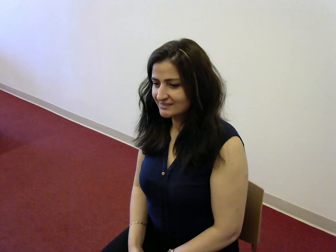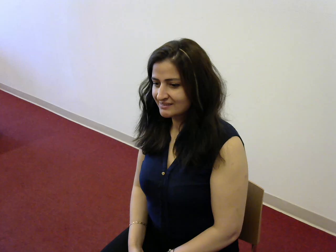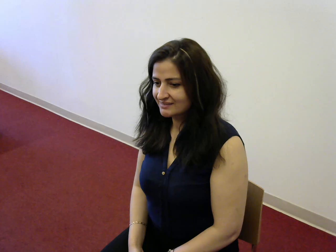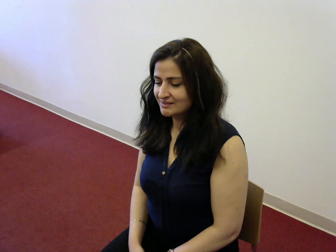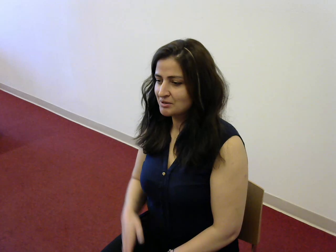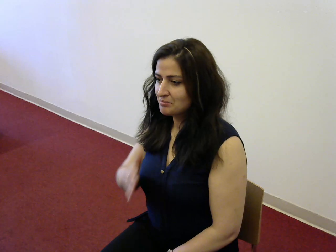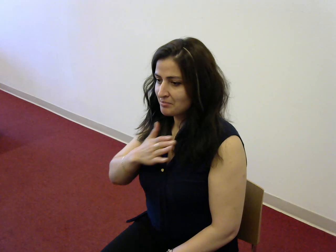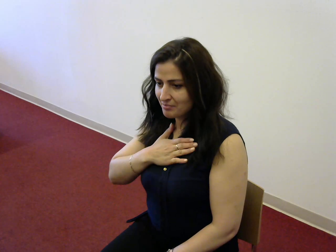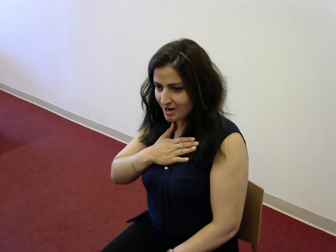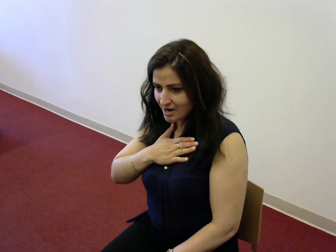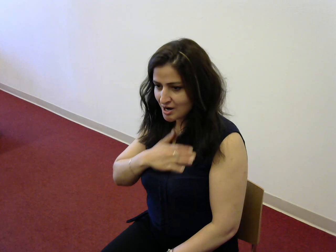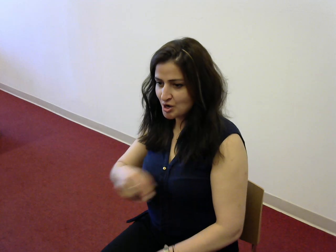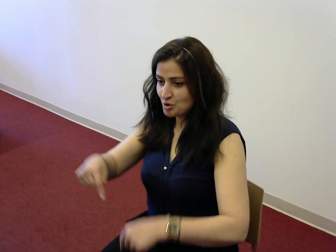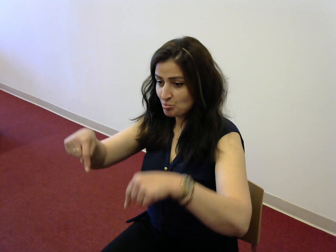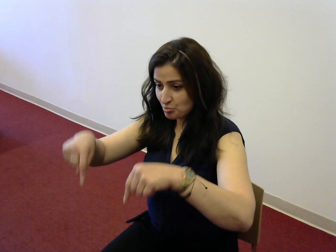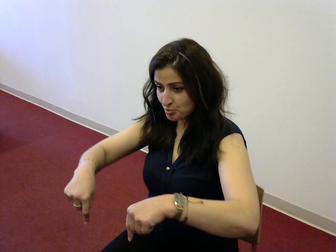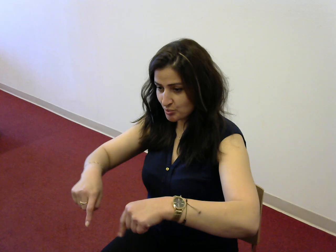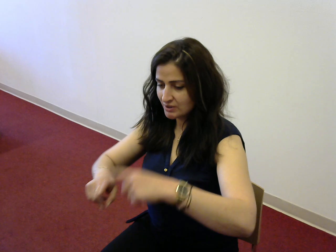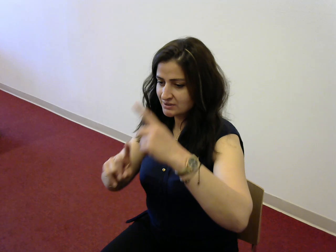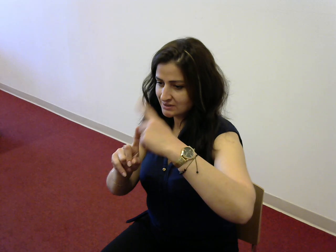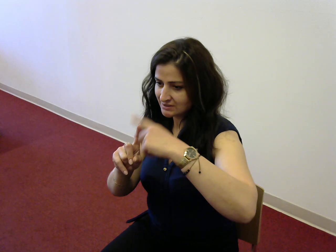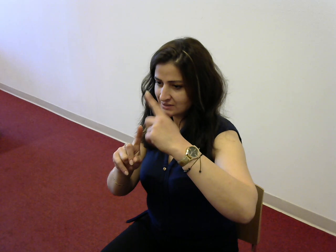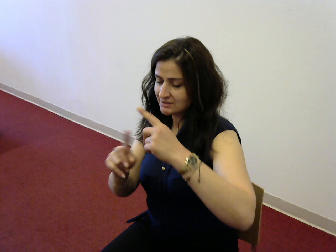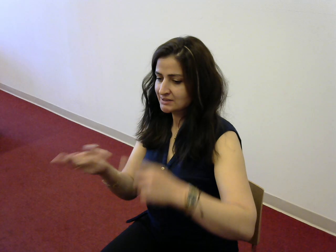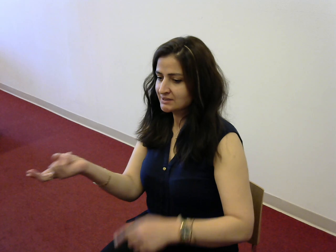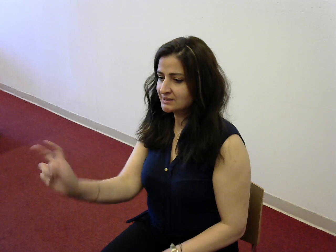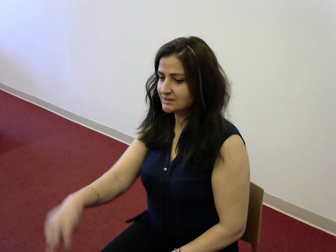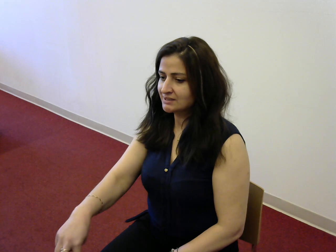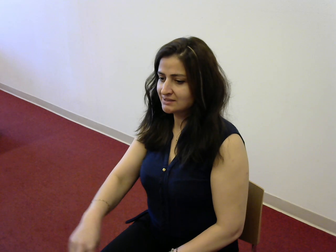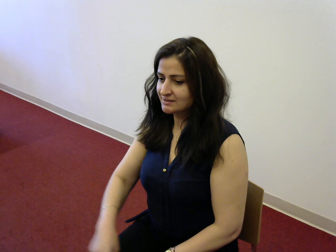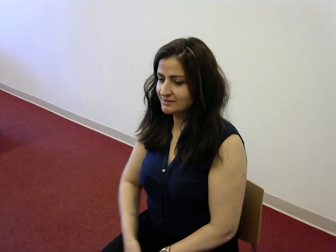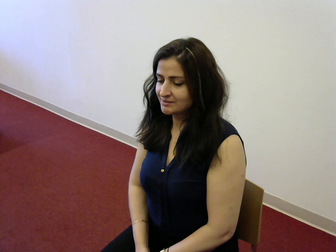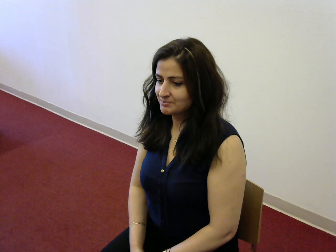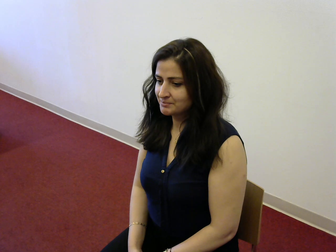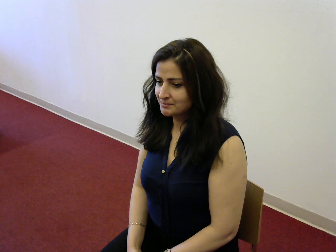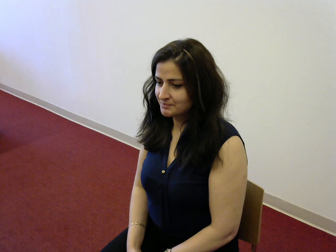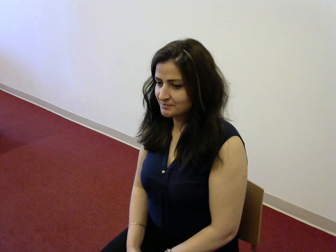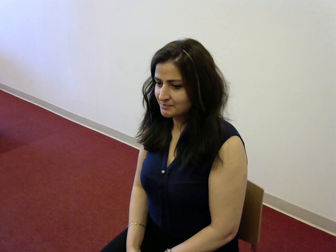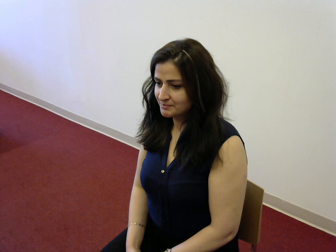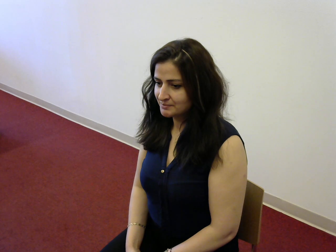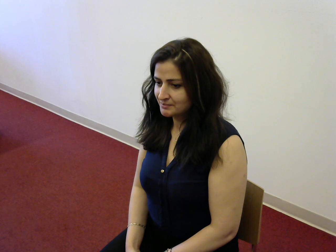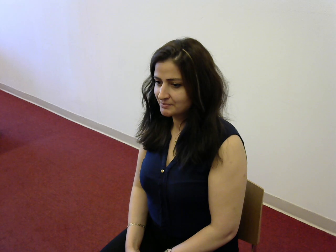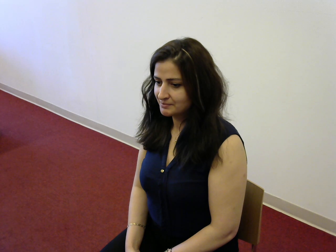Mən bura taksidə gəldim